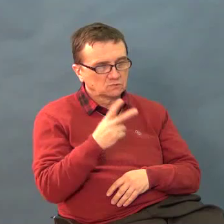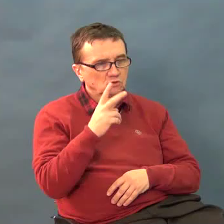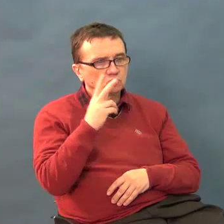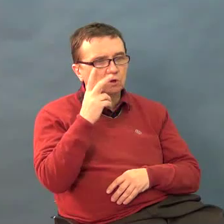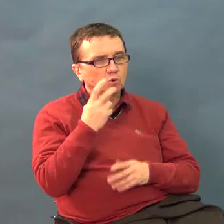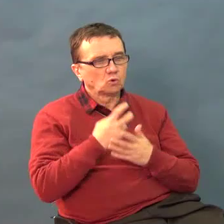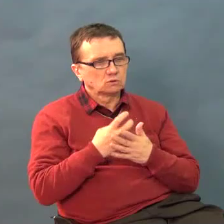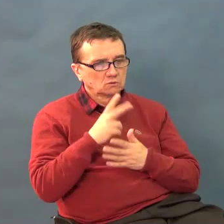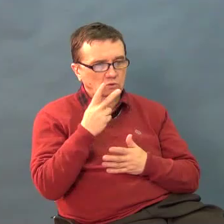Drugiego lutego.